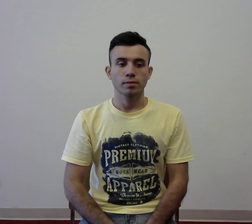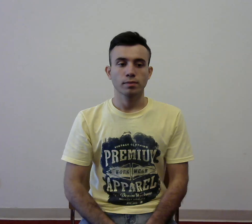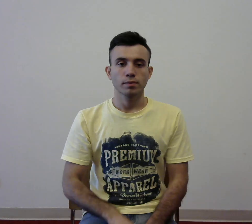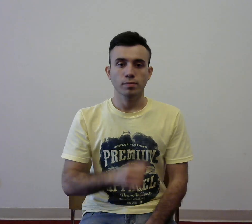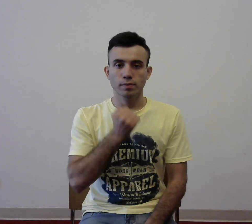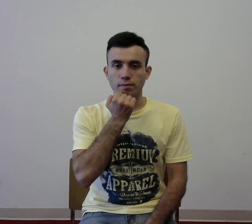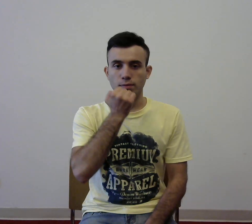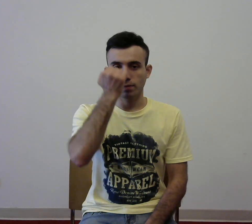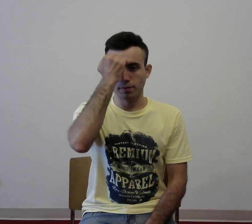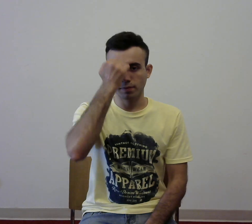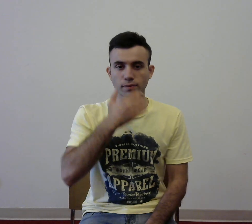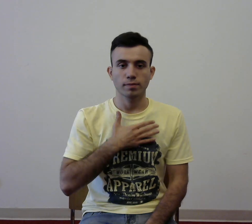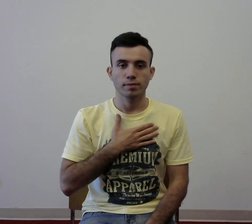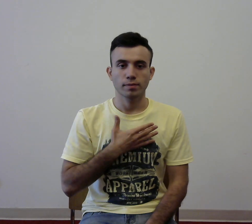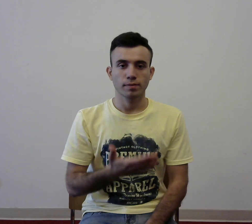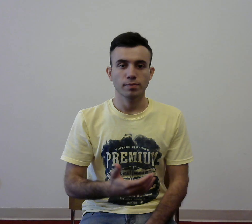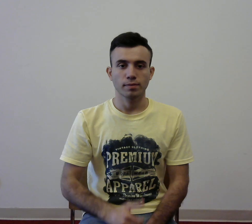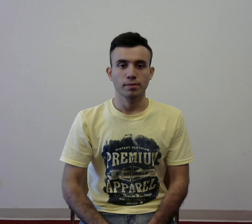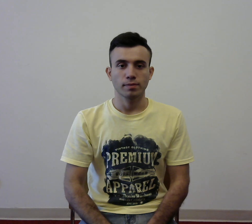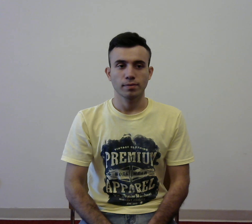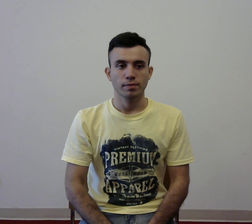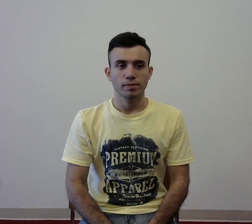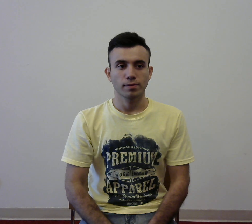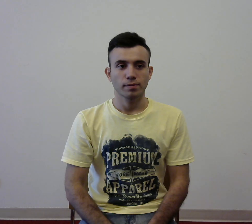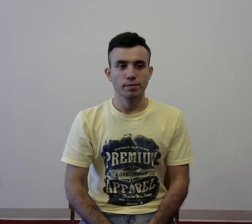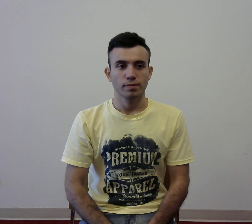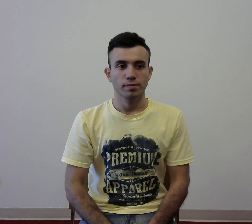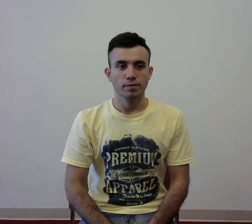Təşəkkür edirəm